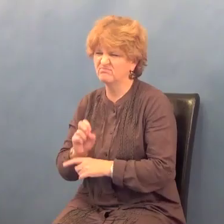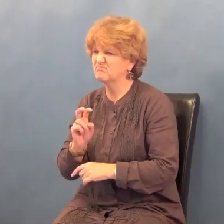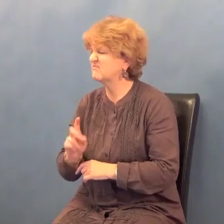Po.